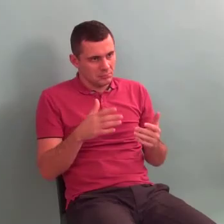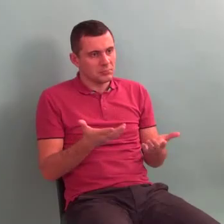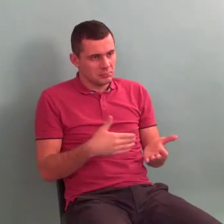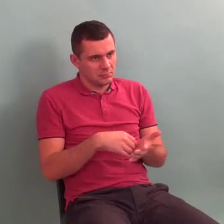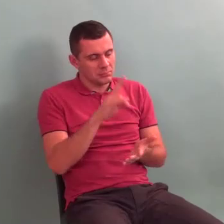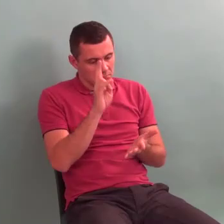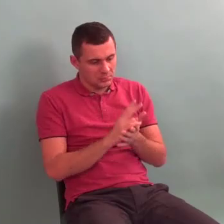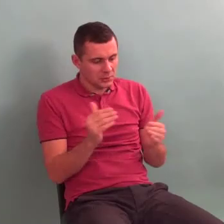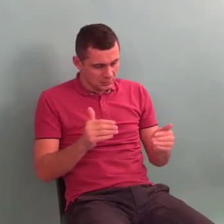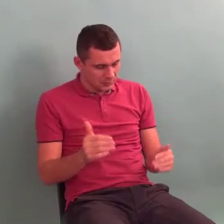Można się przewrócić.